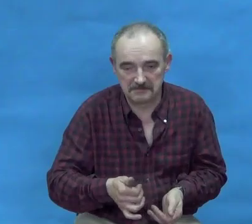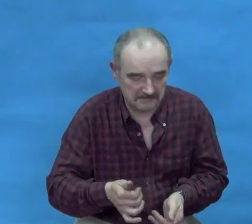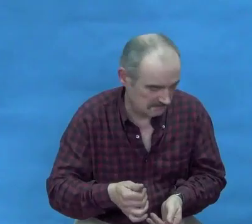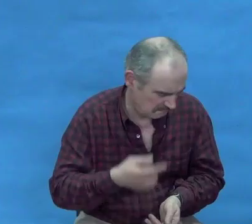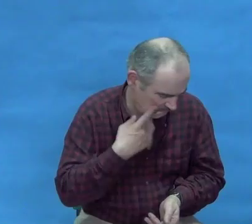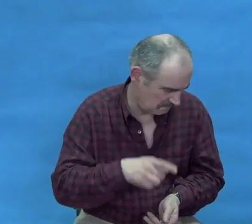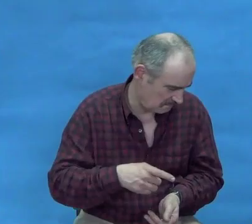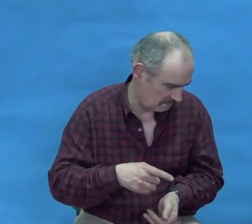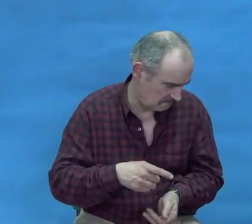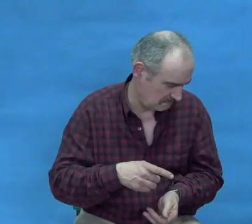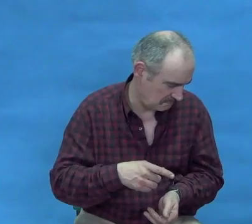Zauważył coś na ziemi.